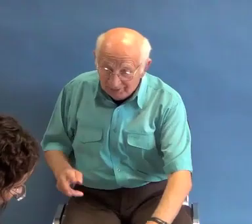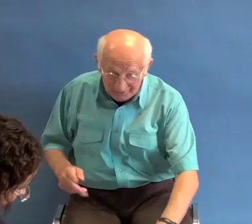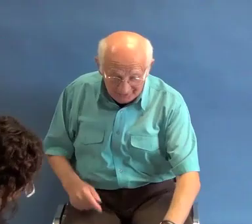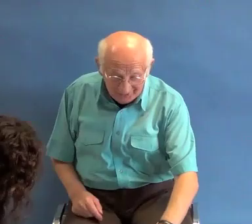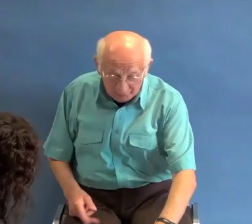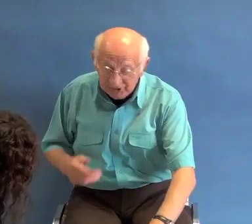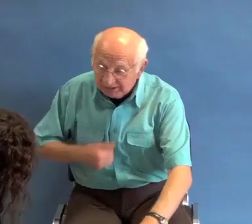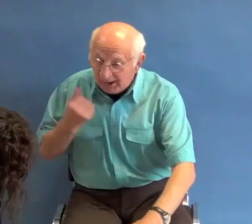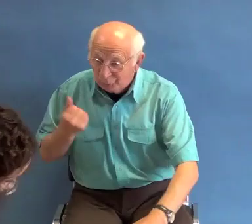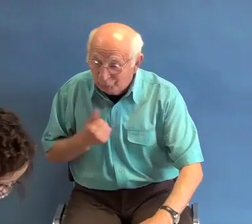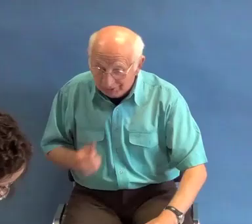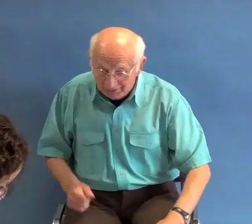No, przestraszył się.